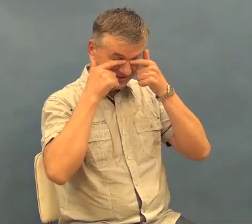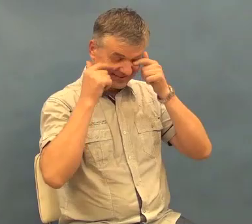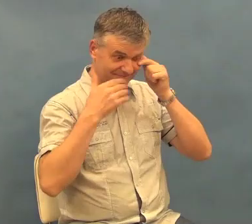Nie ma.